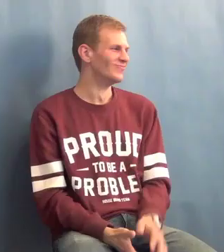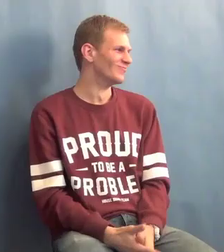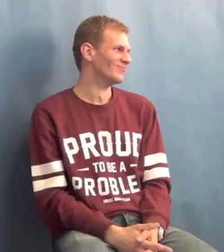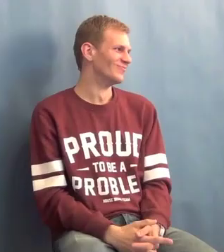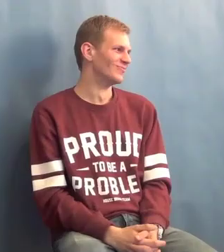Aha.